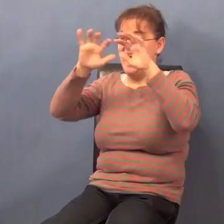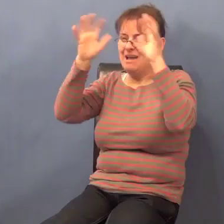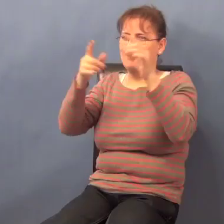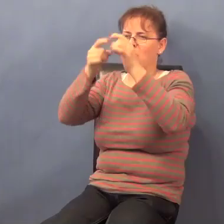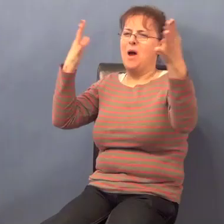Masz rację.